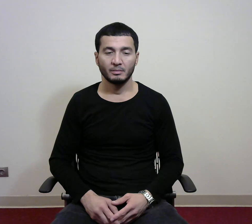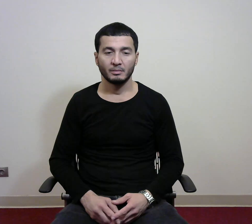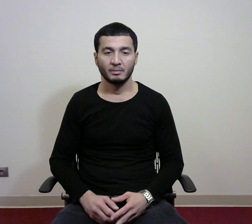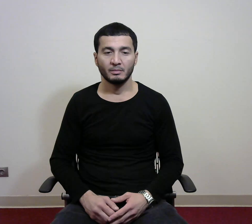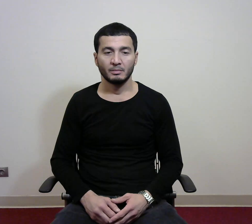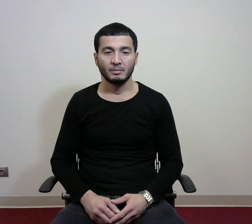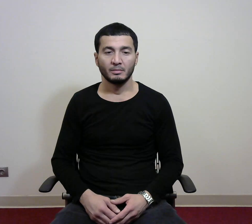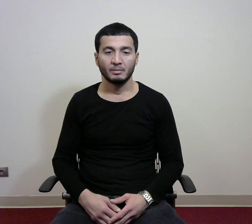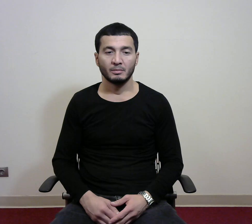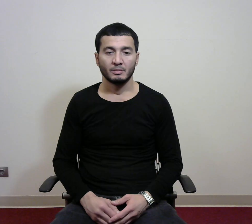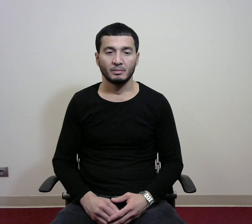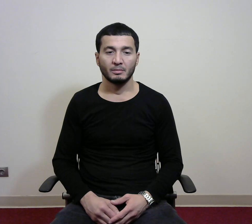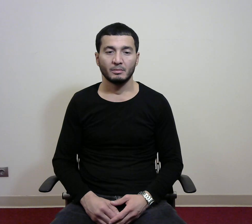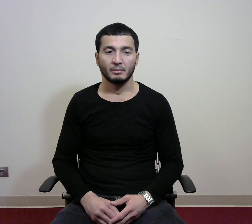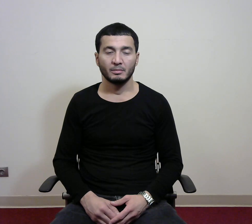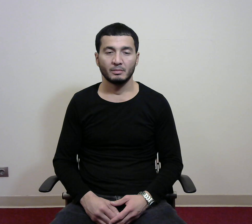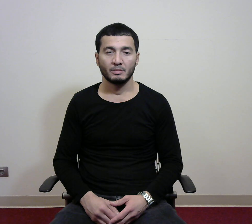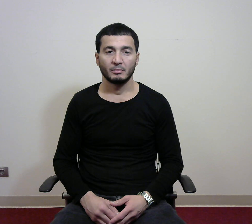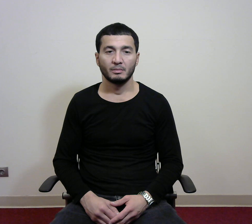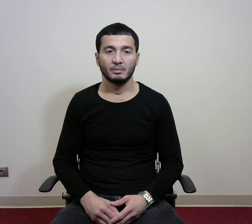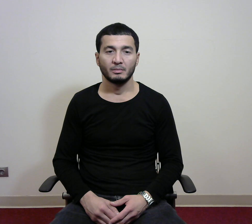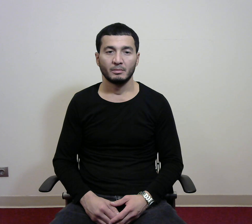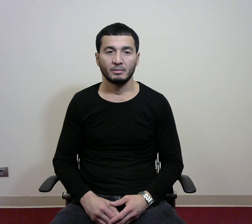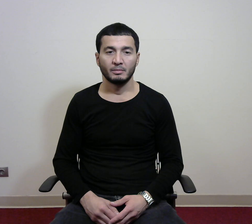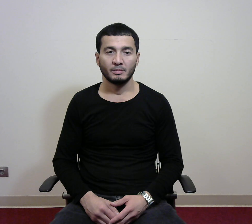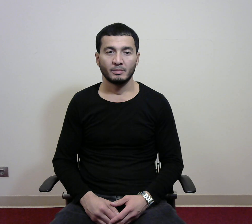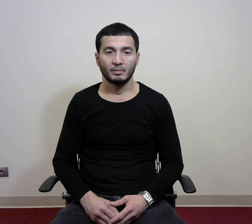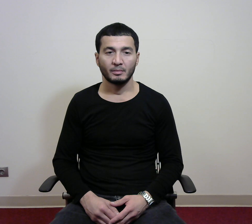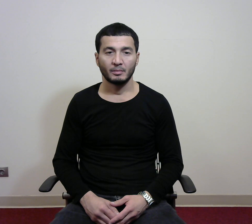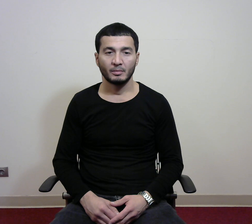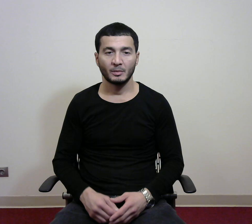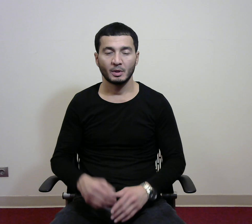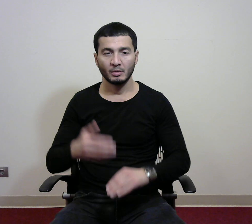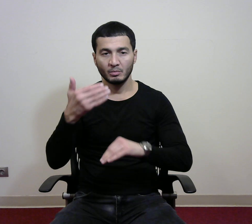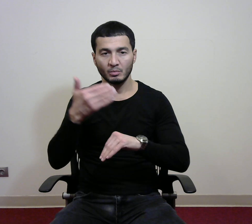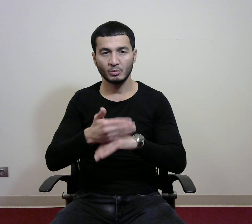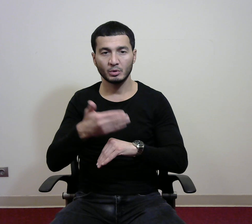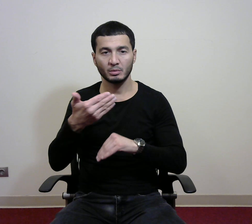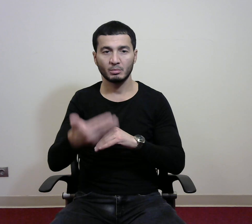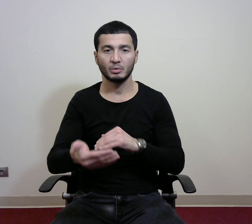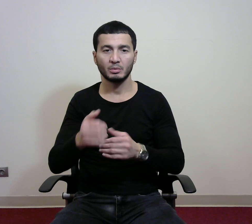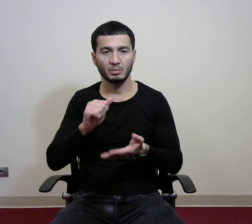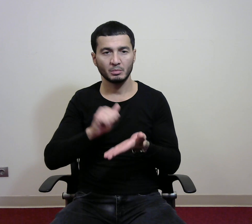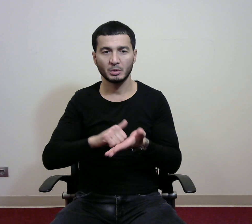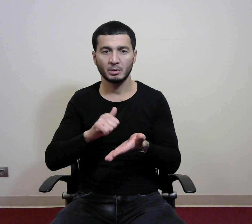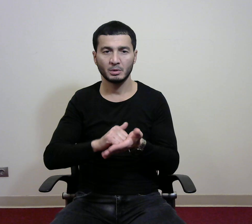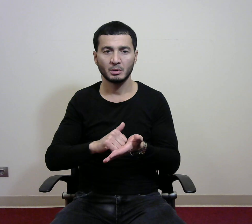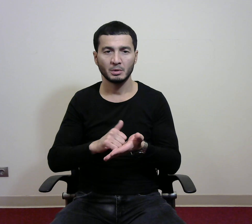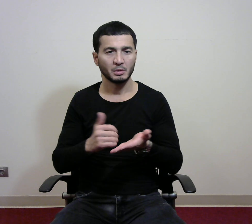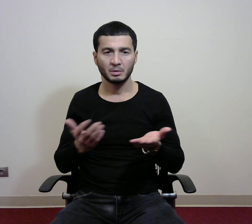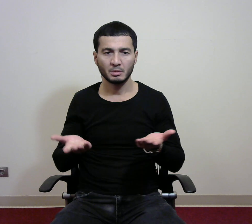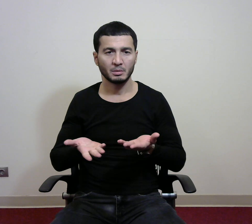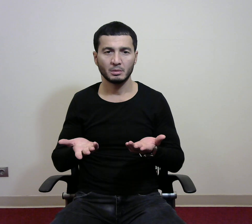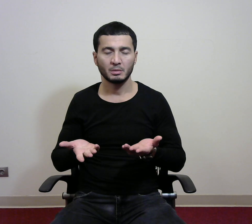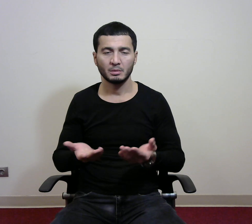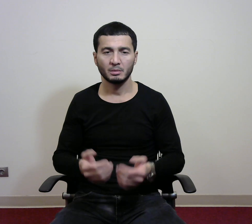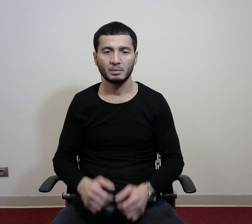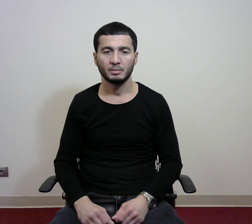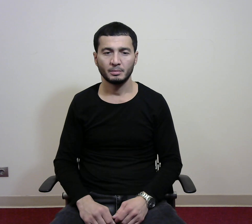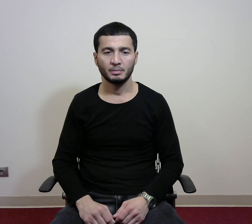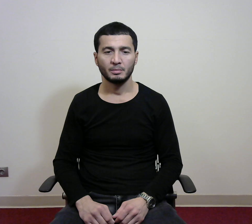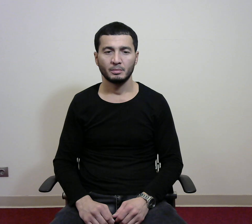Gecikməyinizin səbəbi nədir?